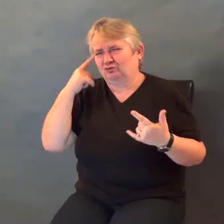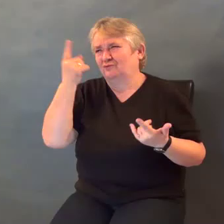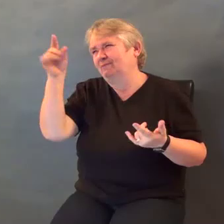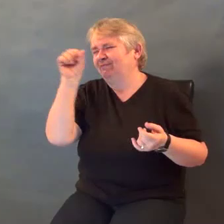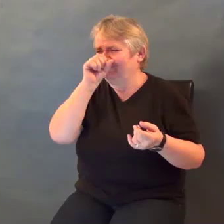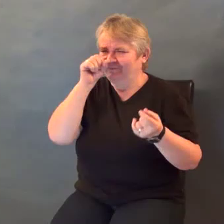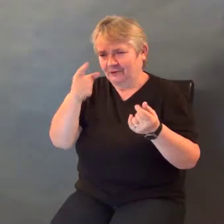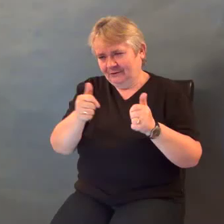Ja nie wiem, co mam wybrać.